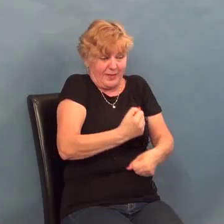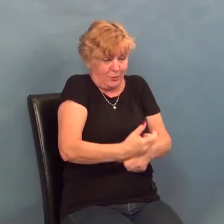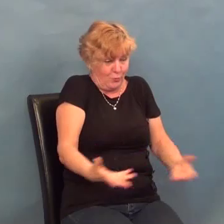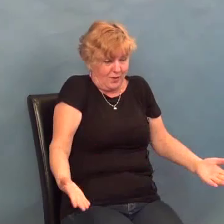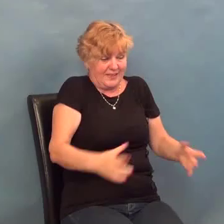Cały czas jestem w domu.